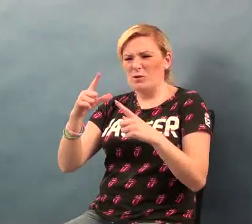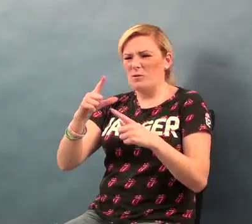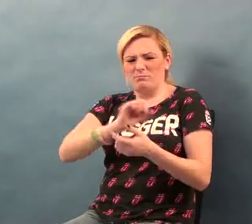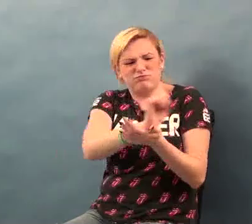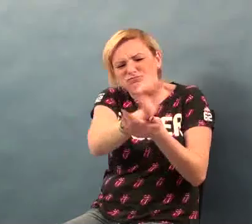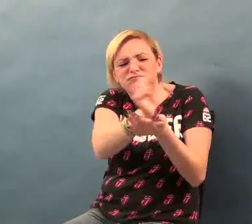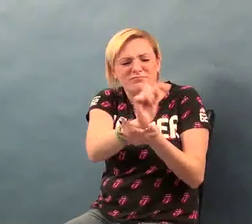Budzik głośno dzwonił.